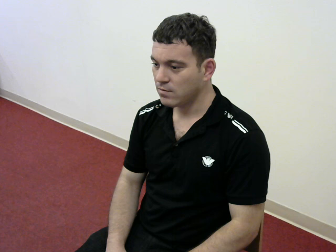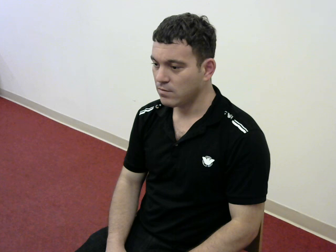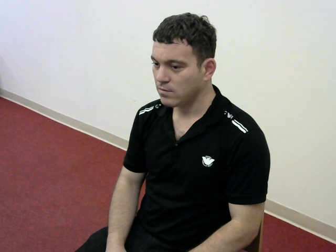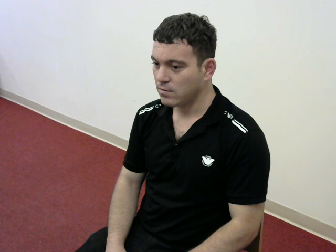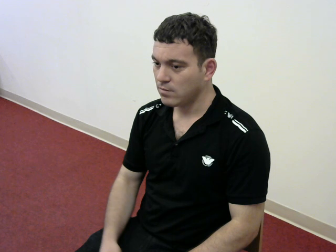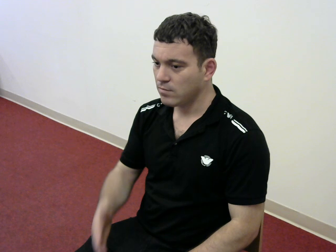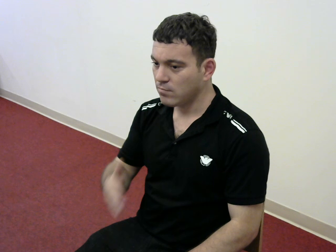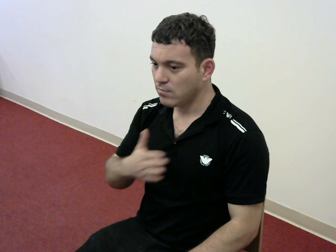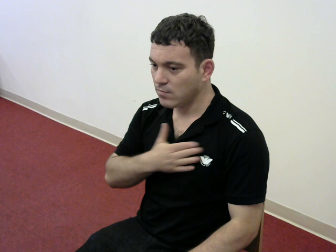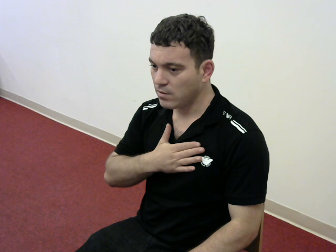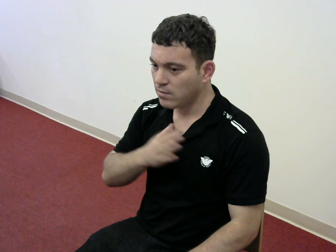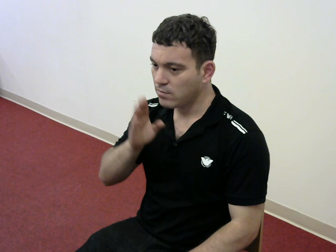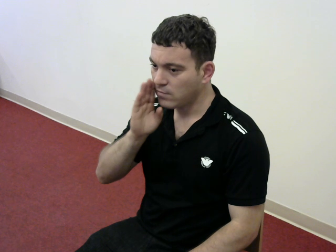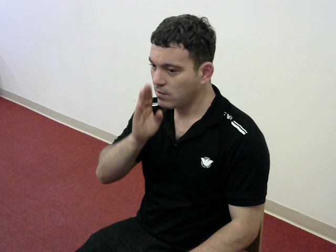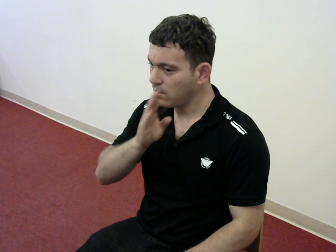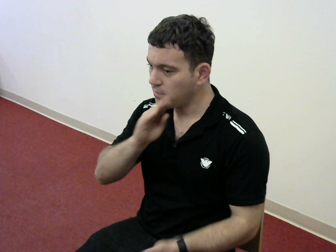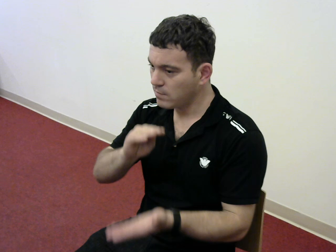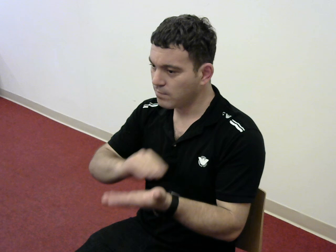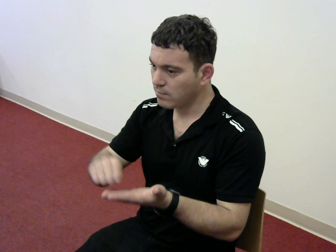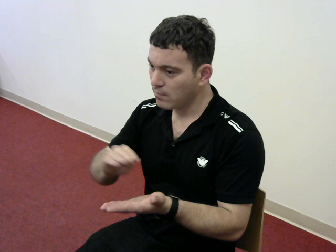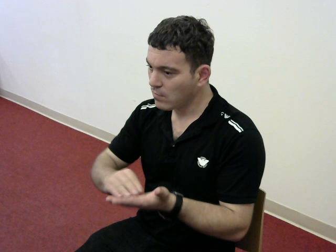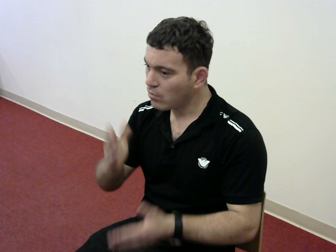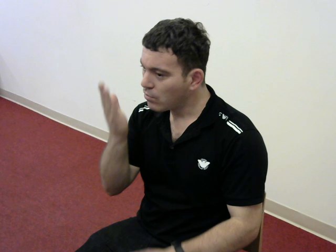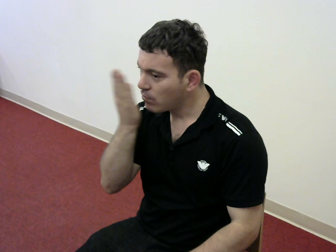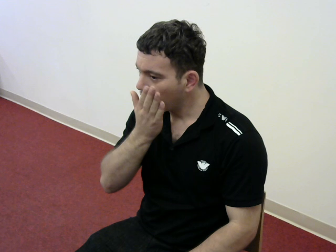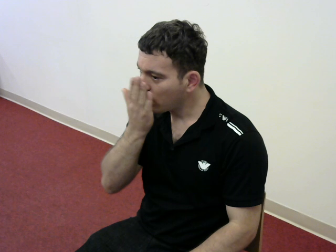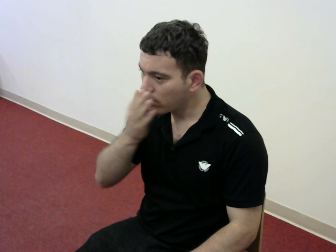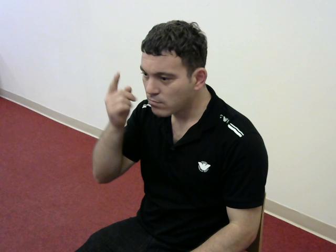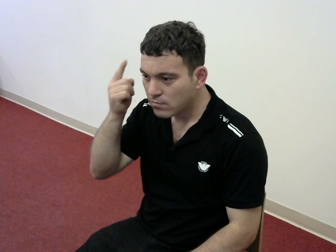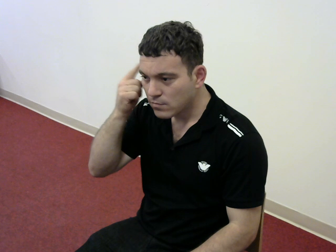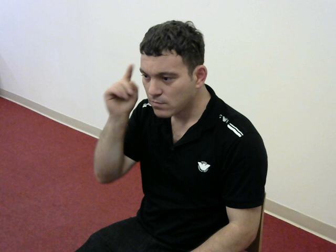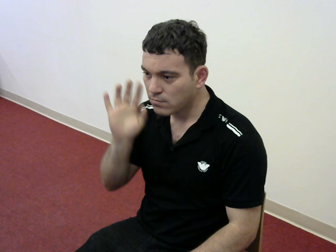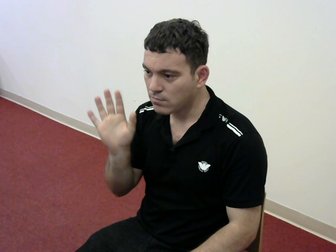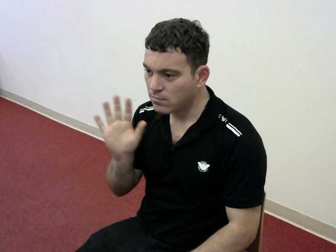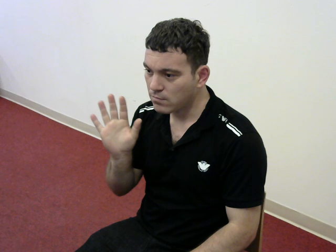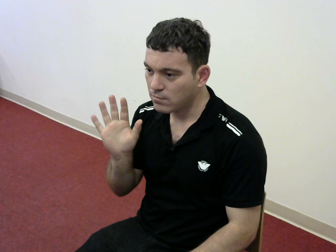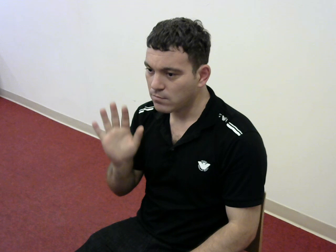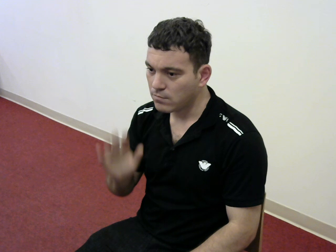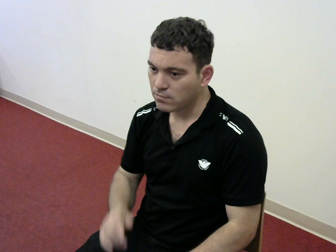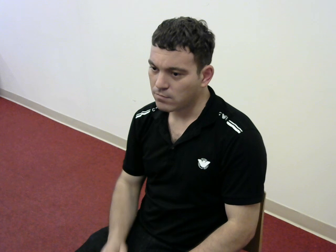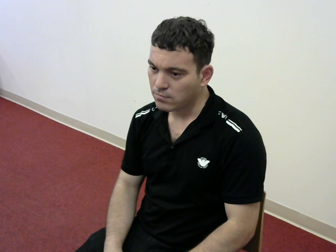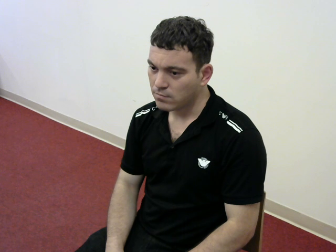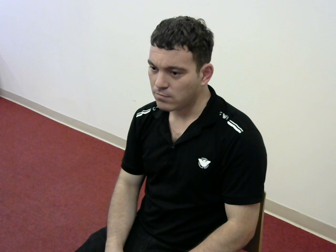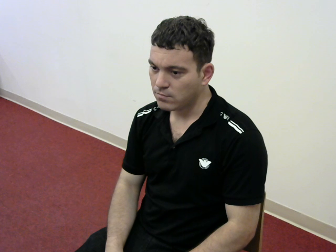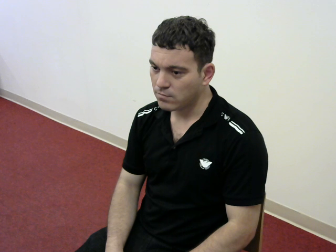Mənim anam yazıb-oxuya bilmir